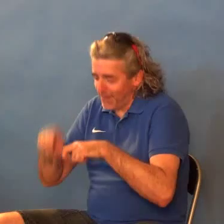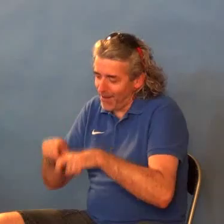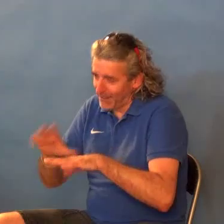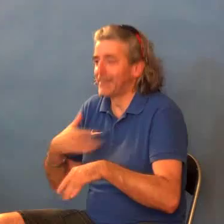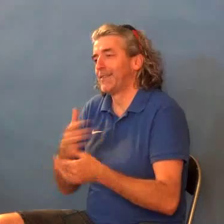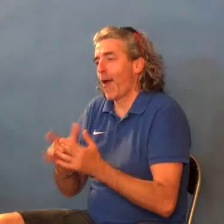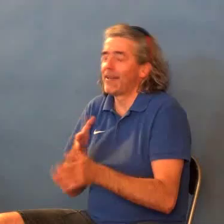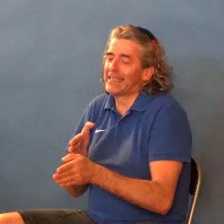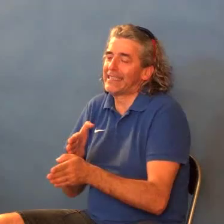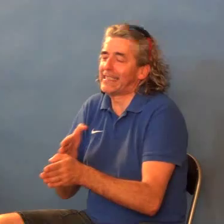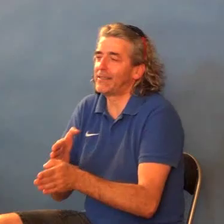Jechał na rowerze.